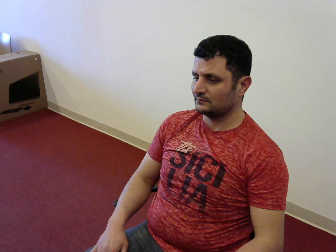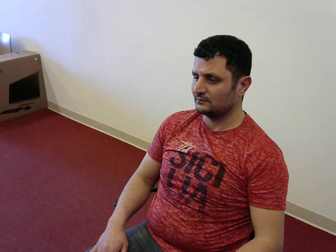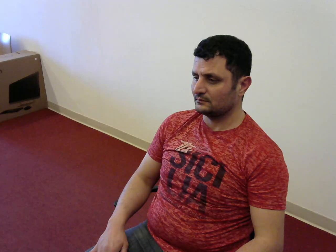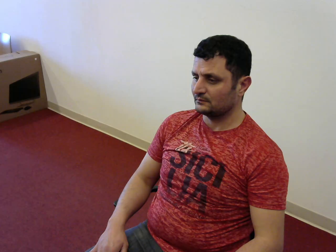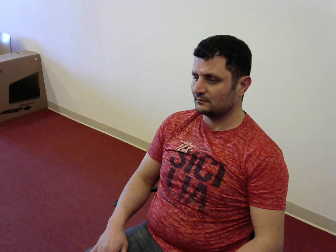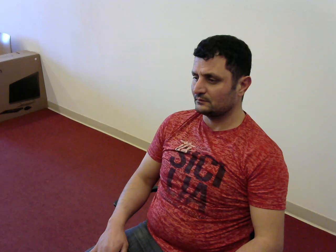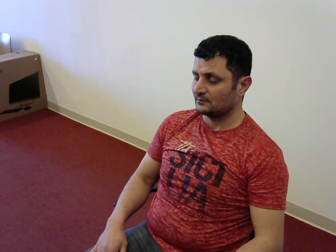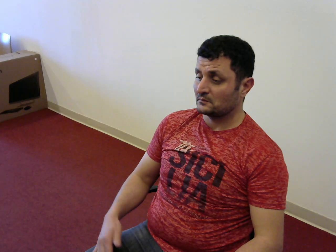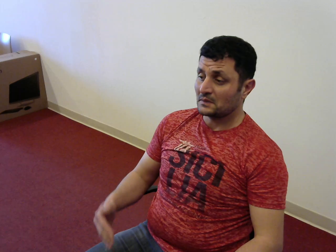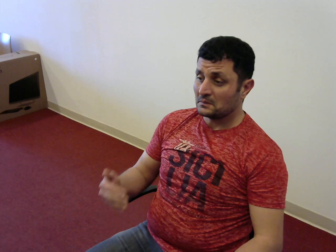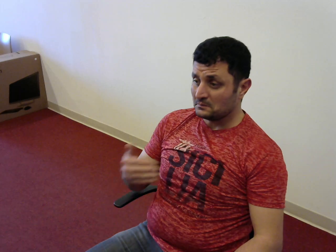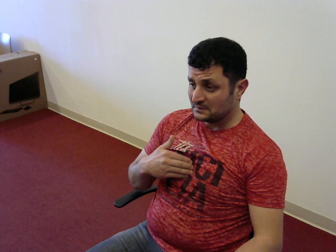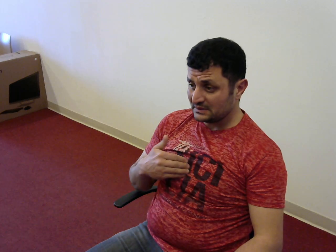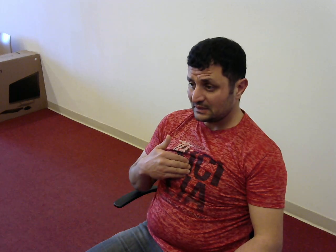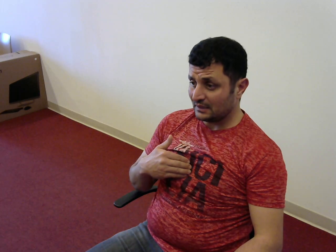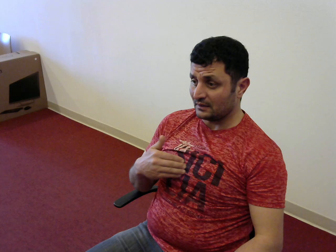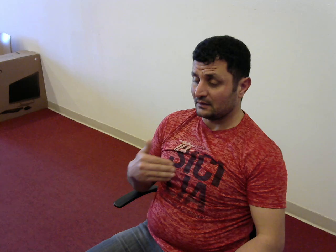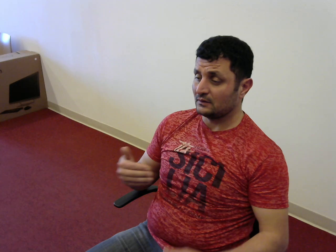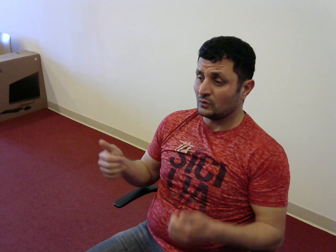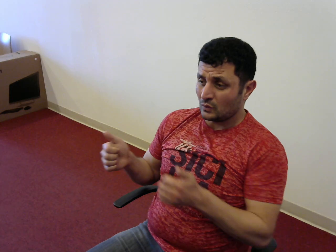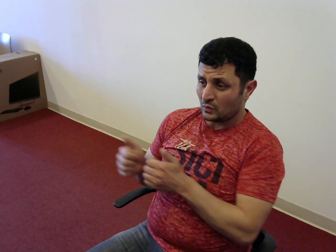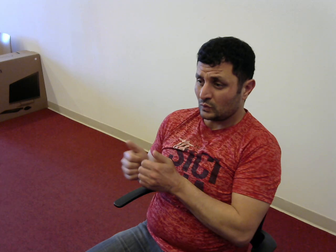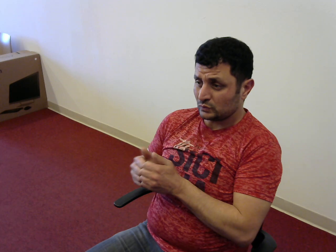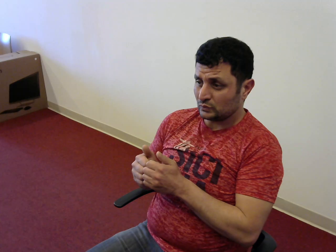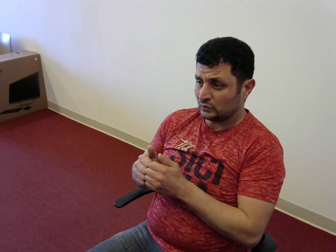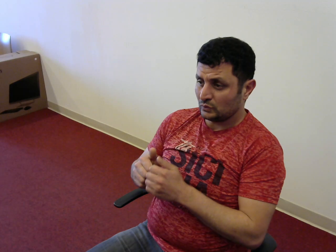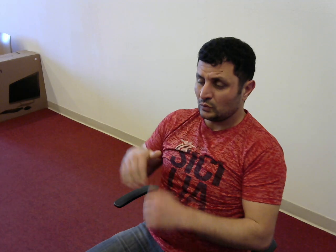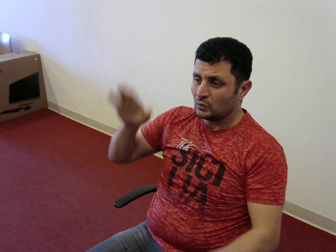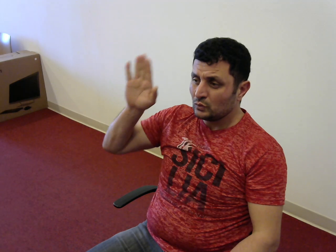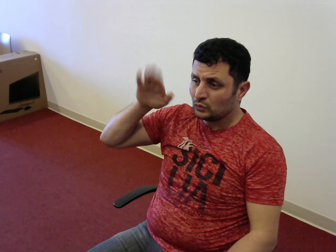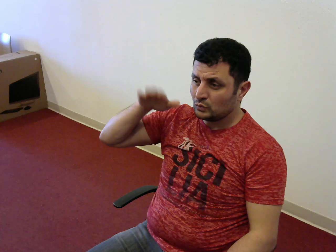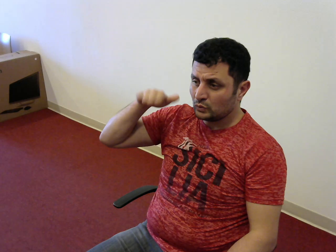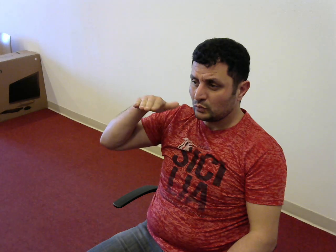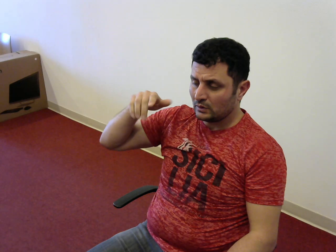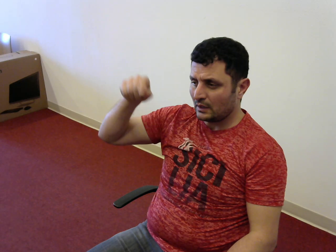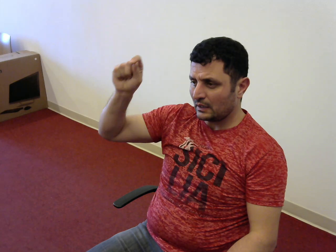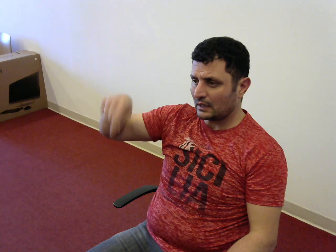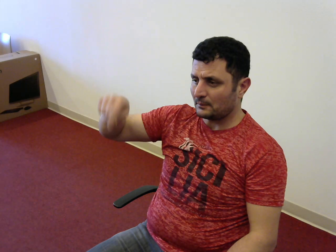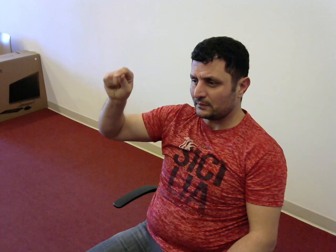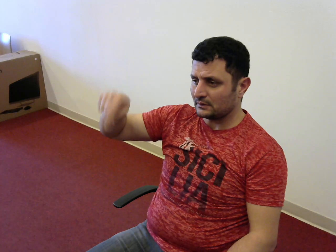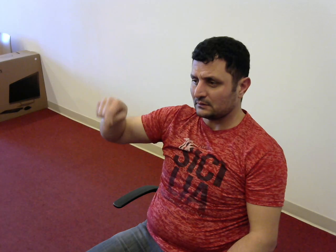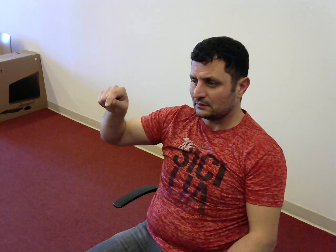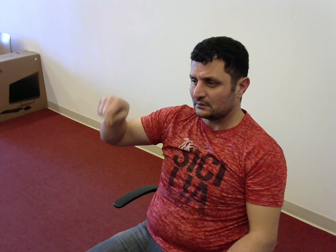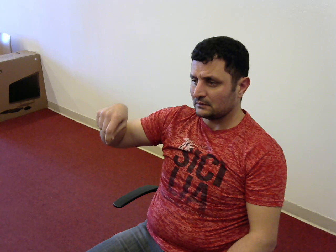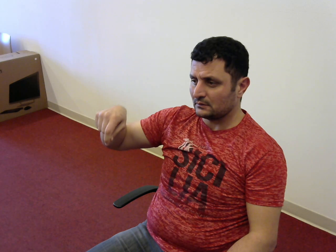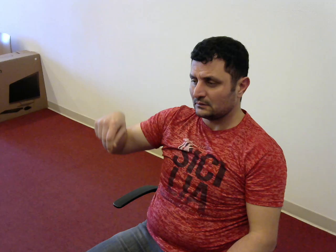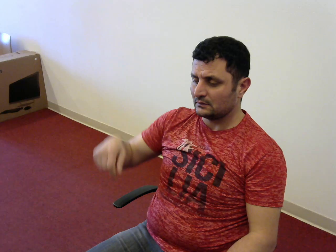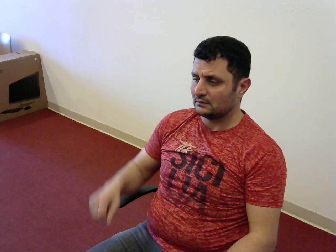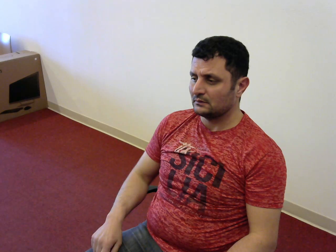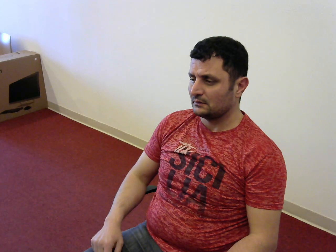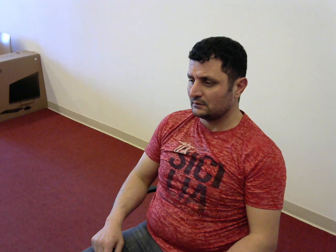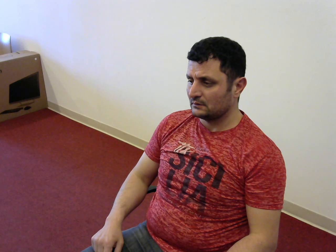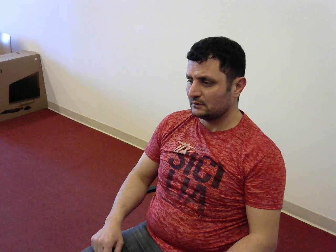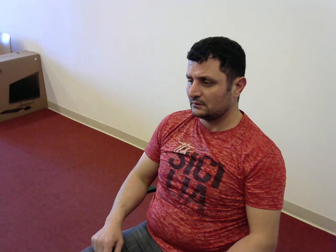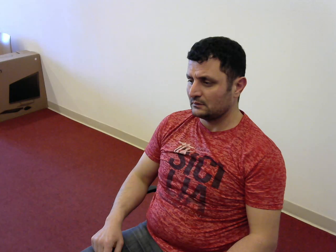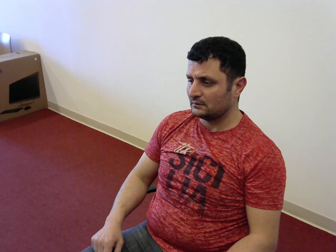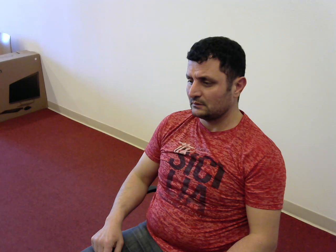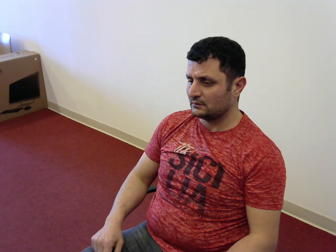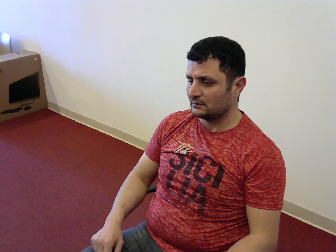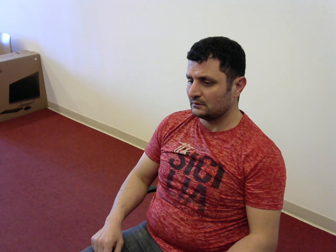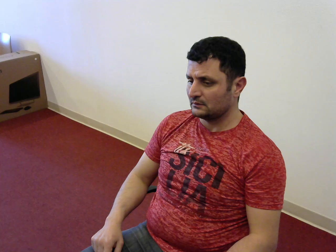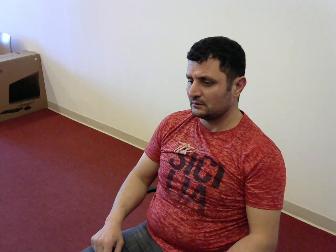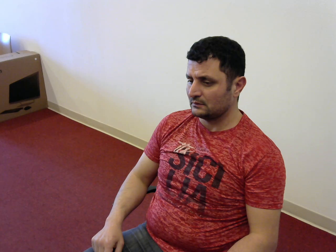Bizə qonşudan su damır